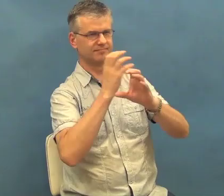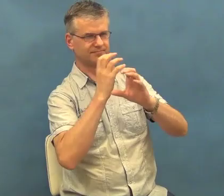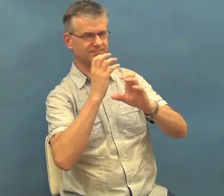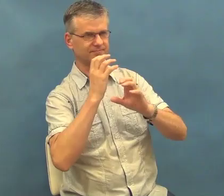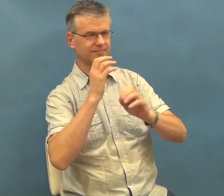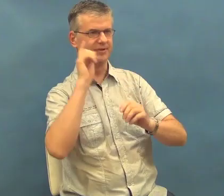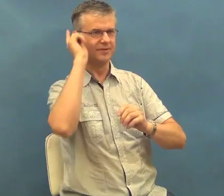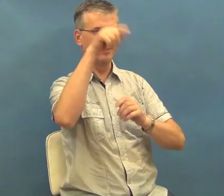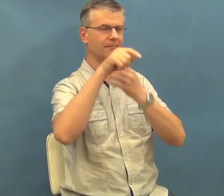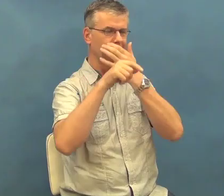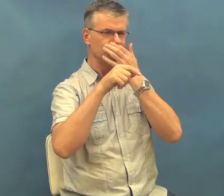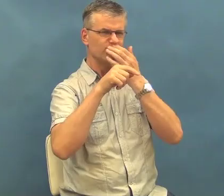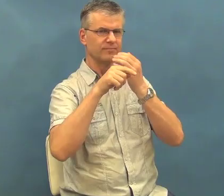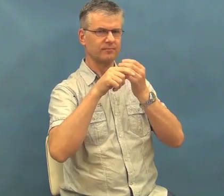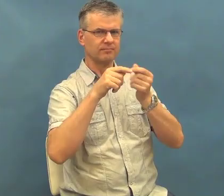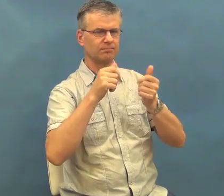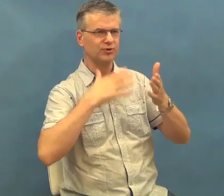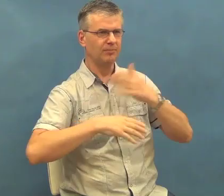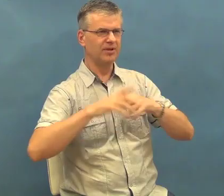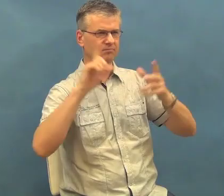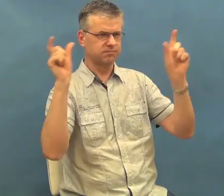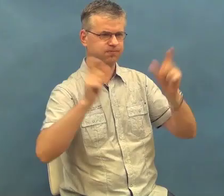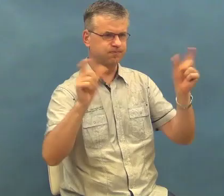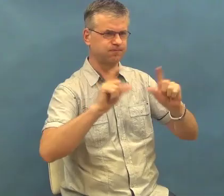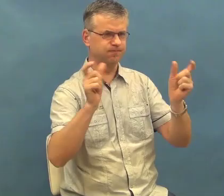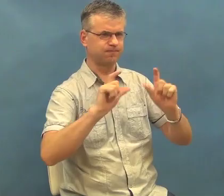Tam jest przyjemna impreza.